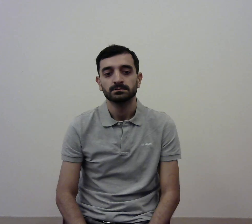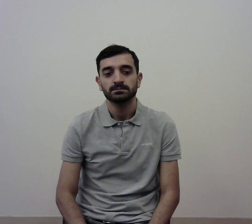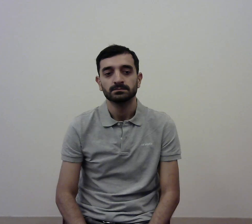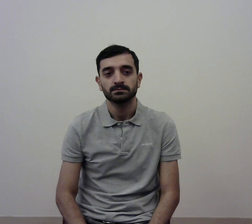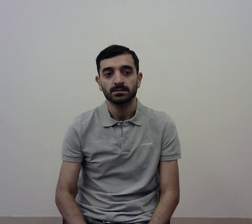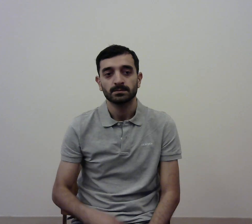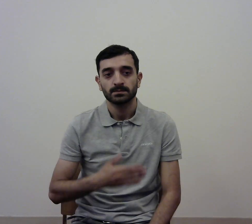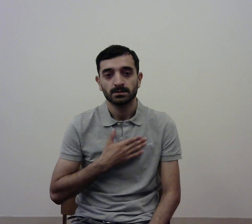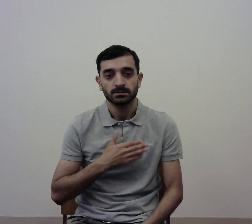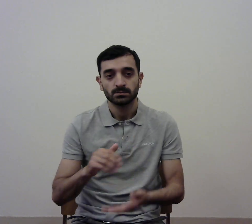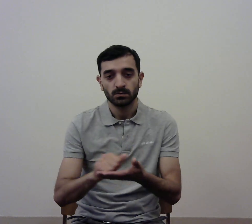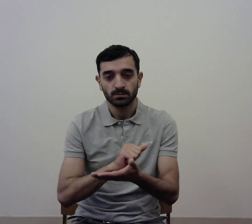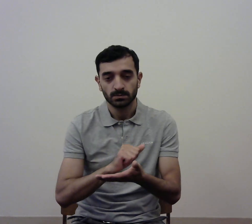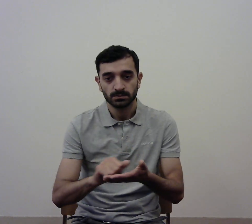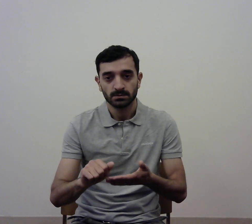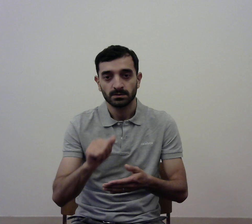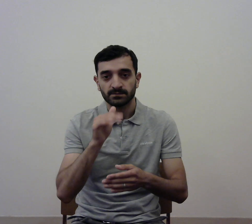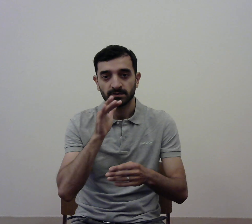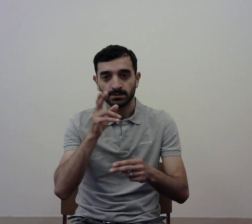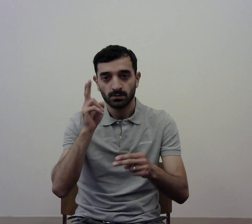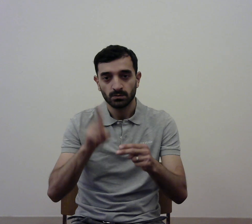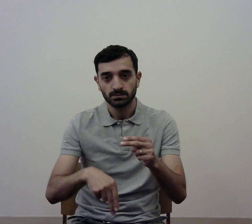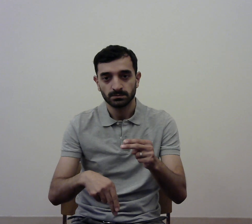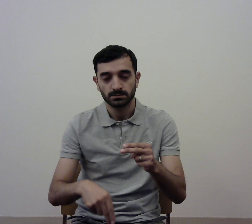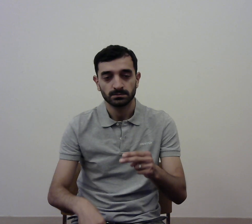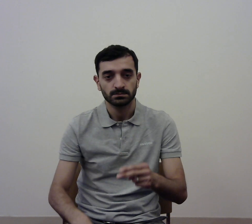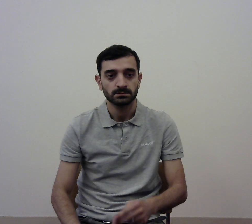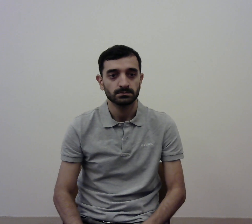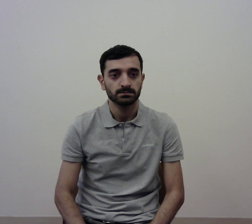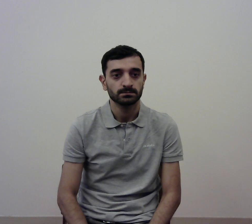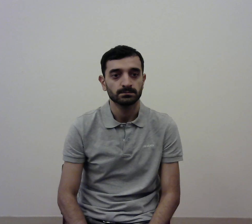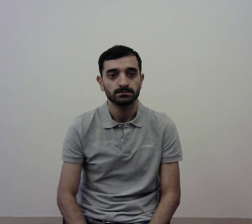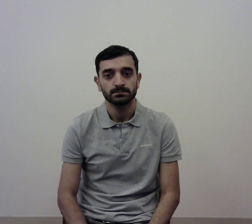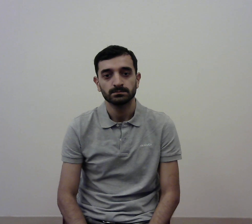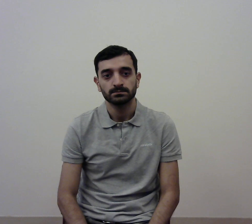Mənim sənədimin vaxtı bitib